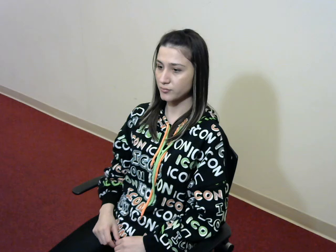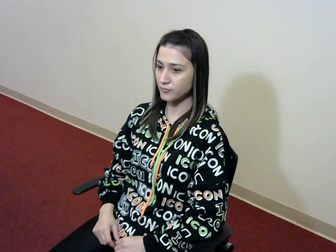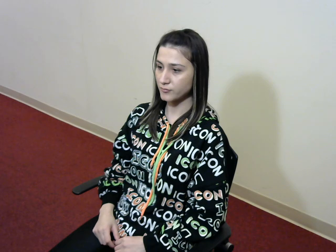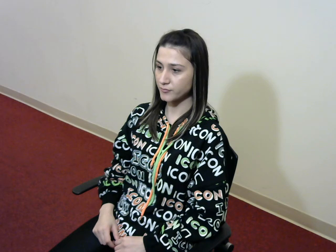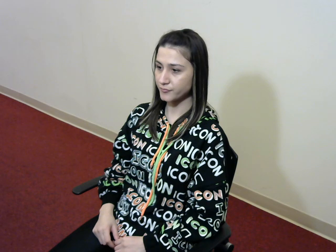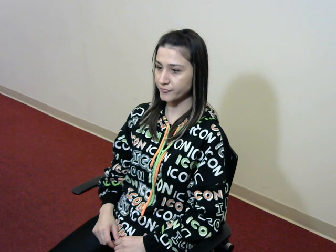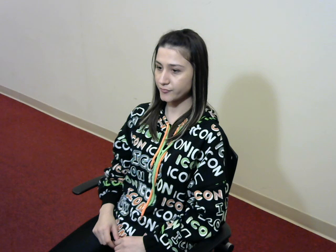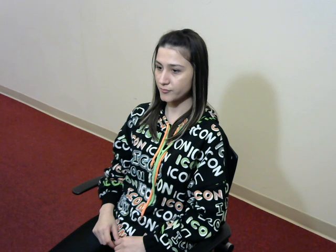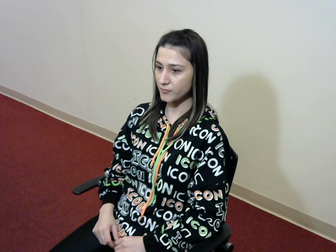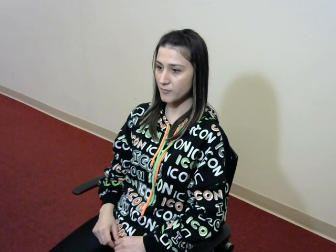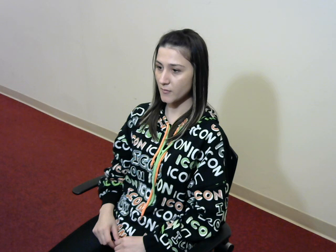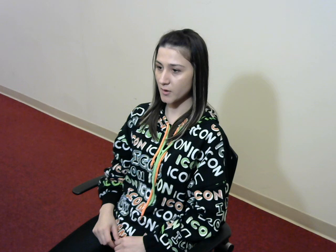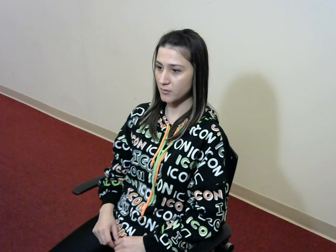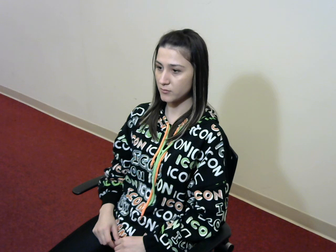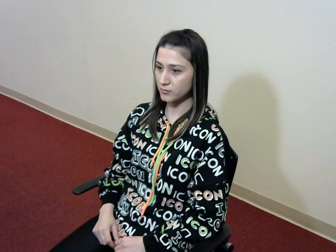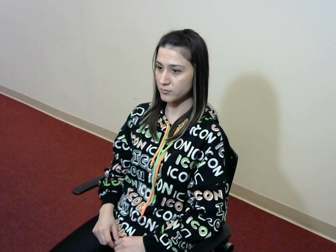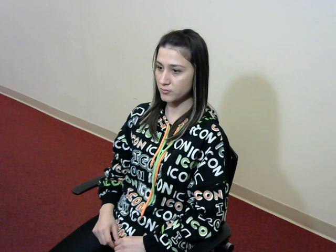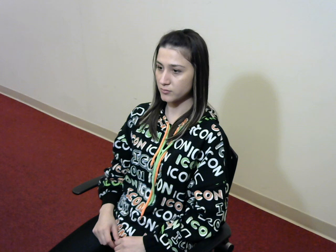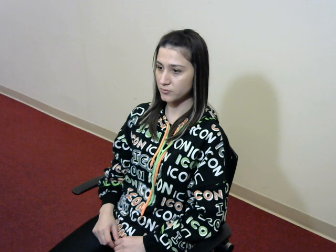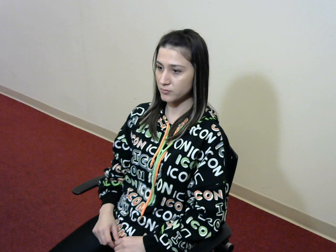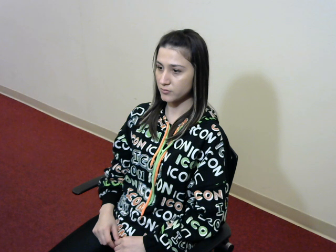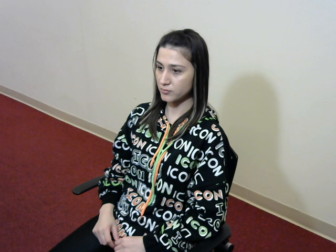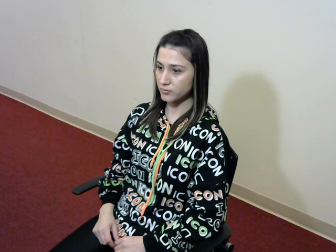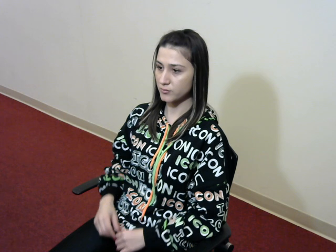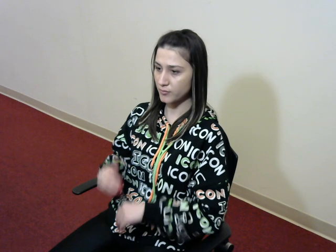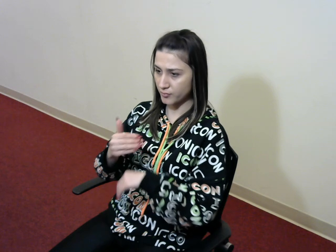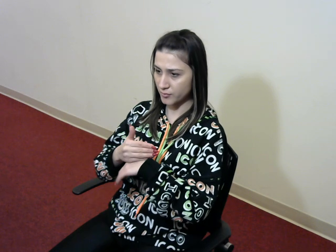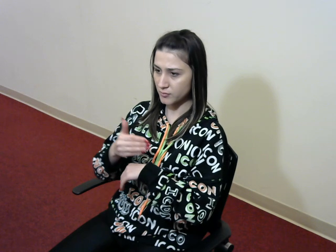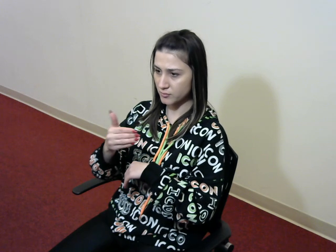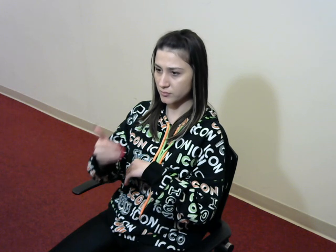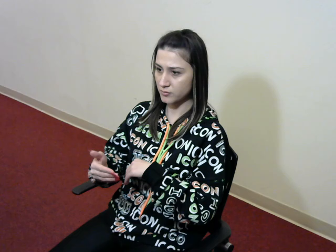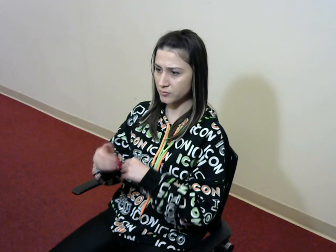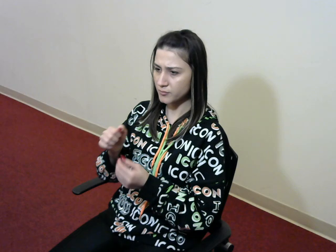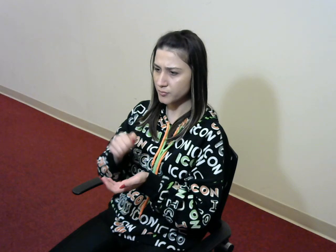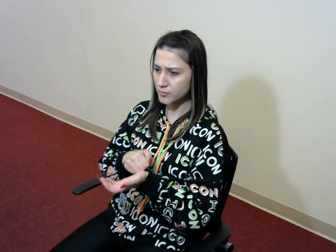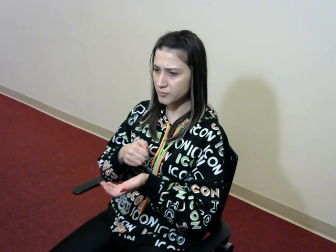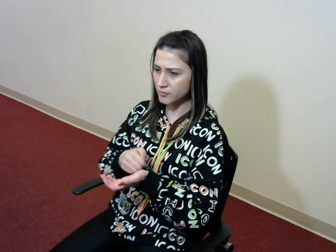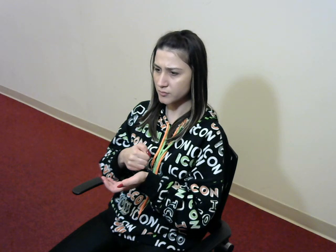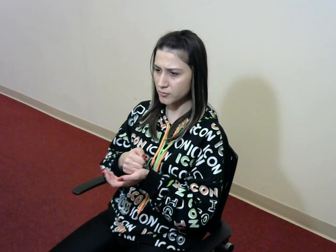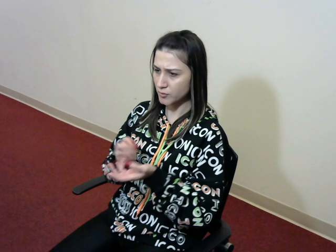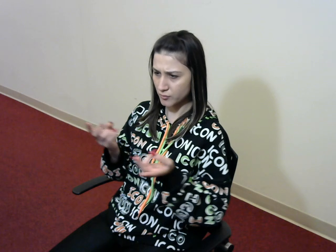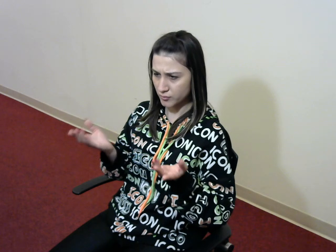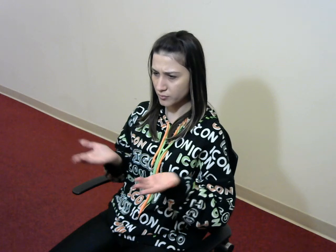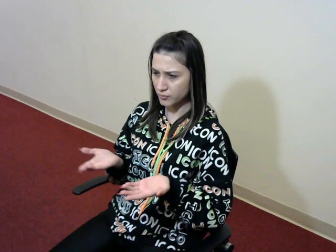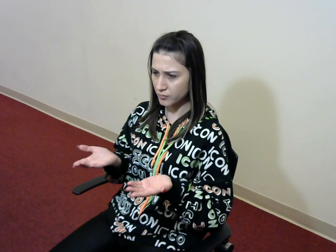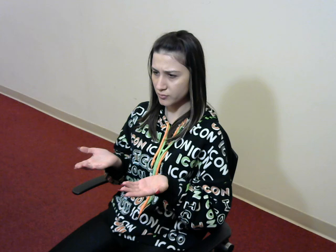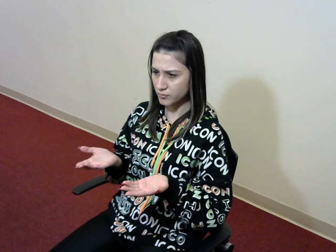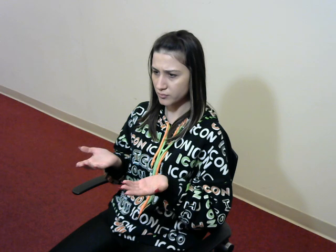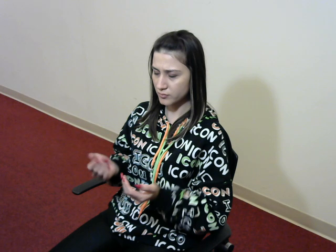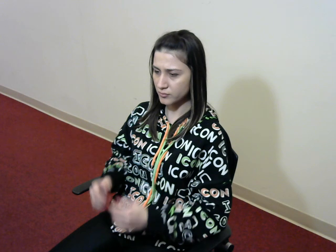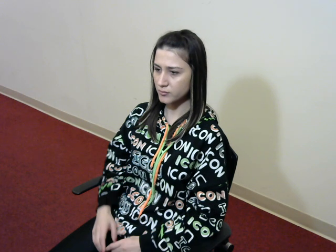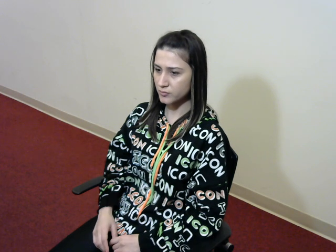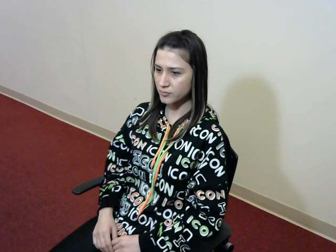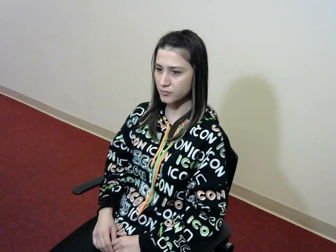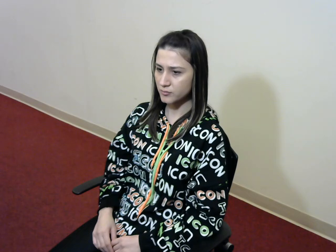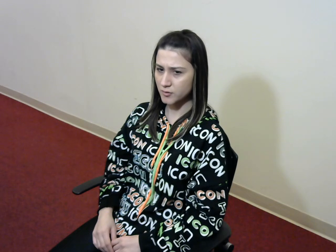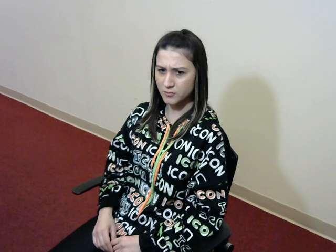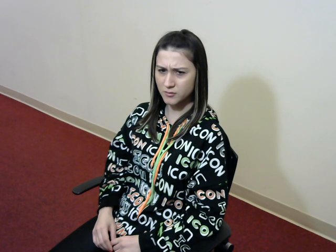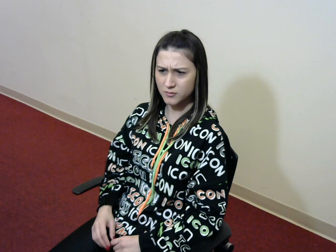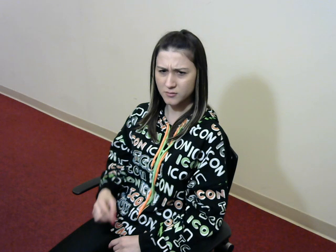Gecikməyinizin səbəbi nədir?